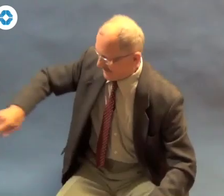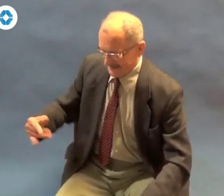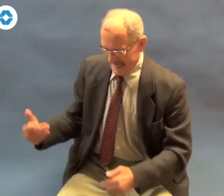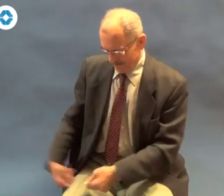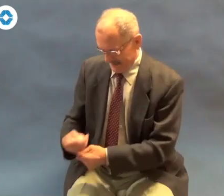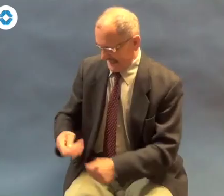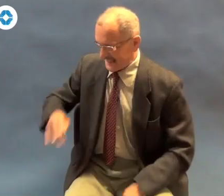Dziecko przeszkadza, odgania go.